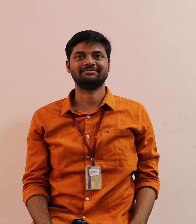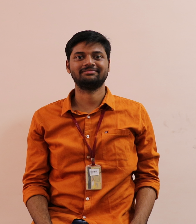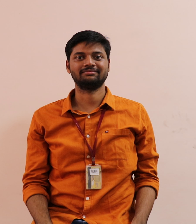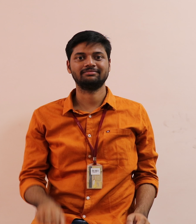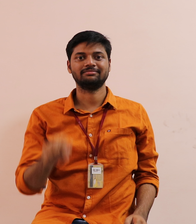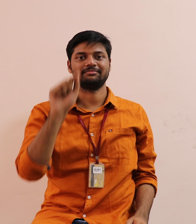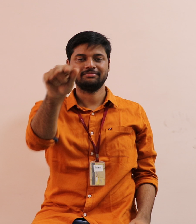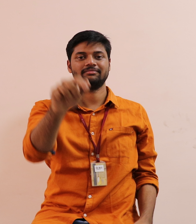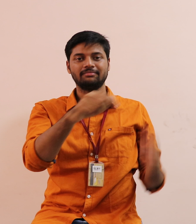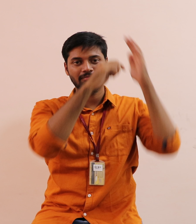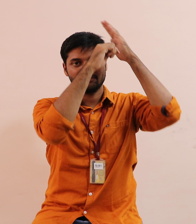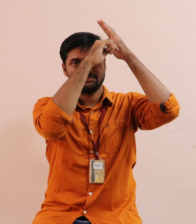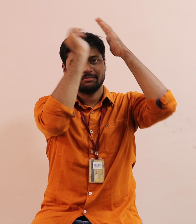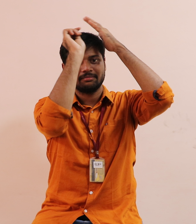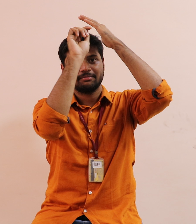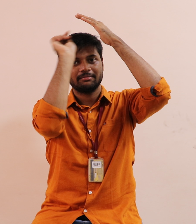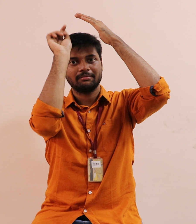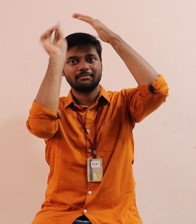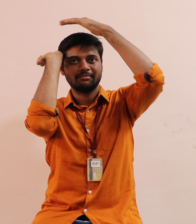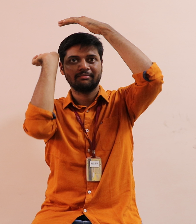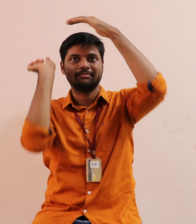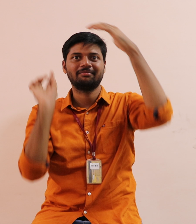comb your hair